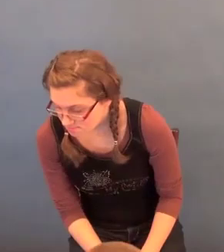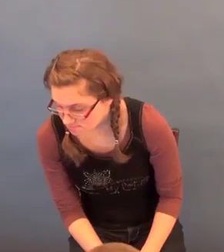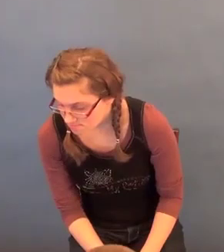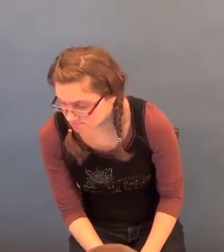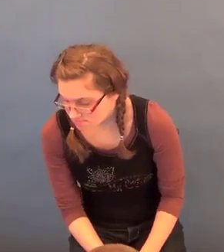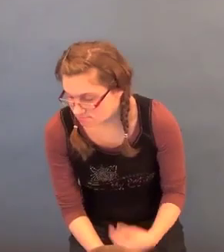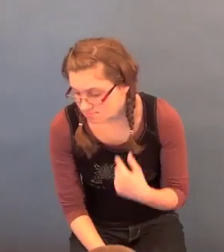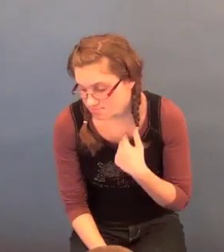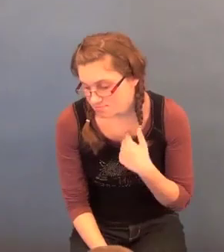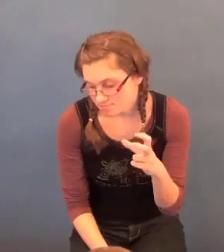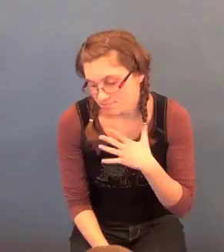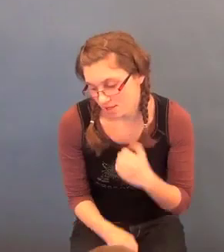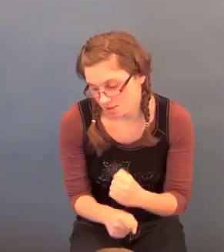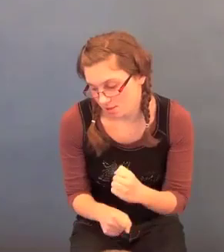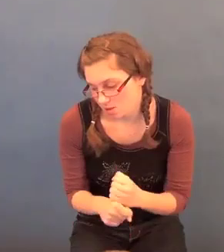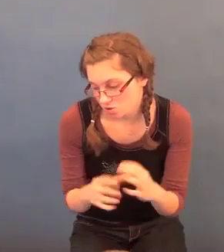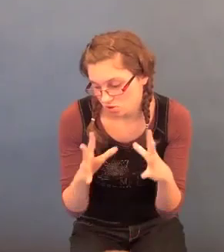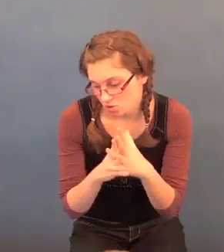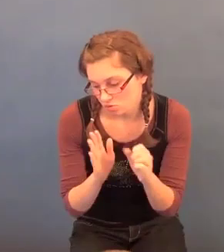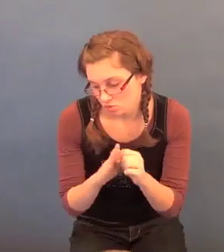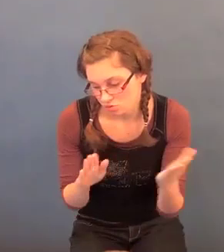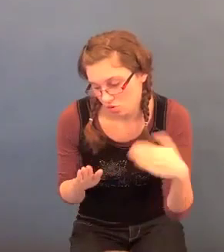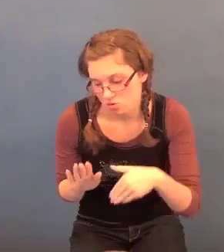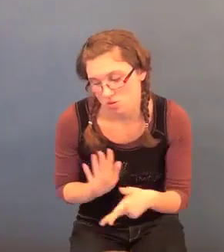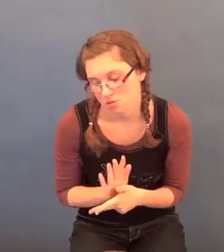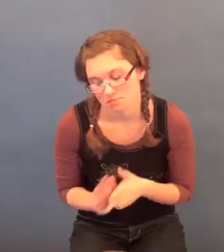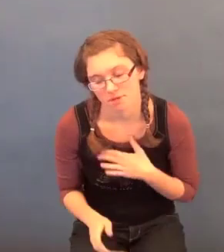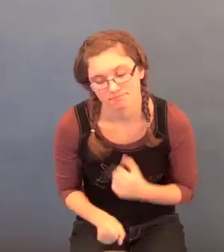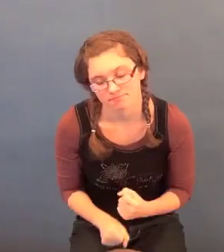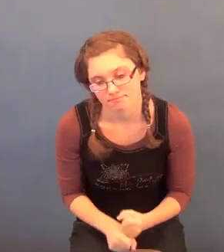W czwartek mam pracę od dziesiątej do osiemnastej.